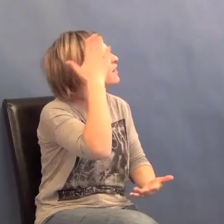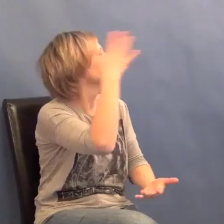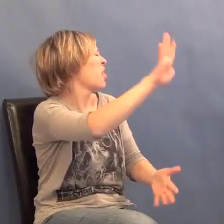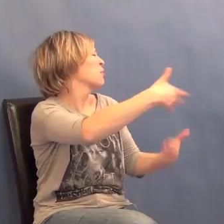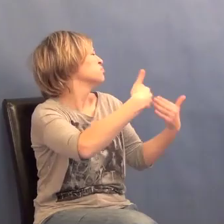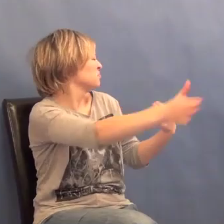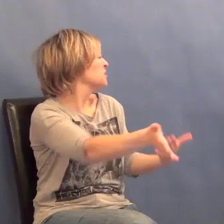Ale jest dziwna i otwiera.